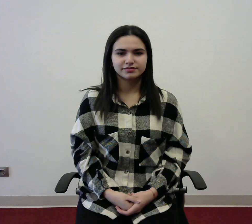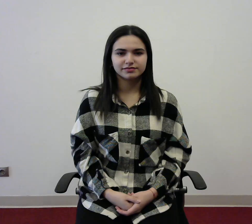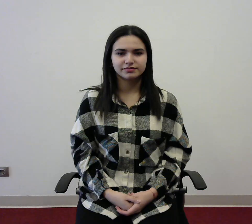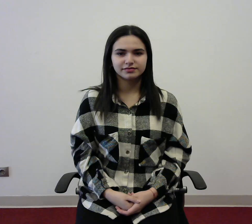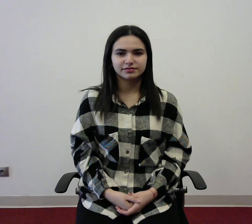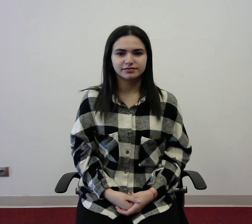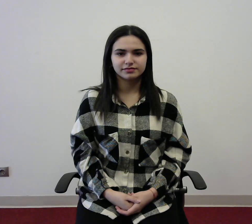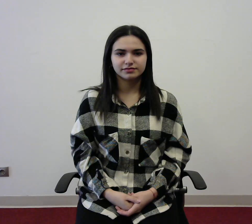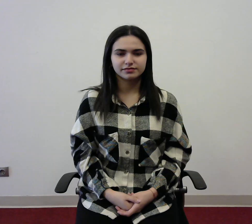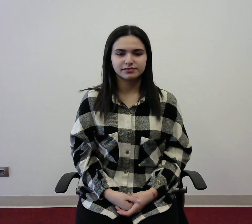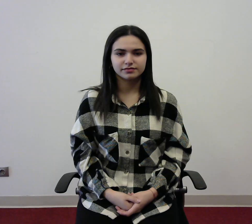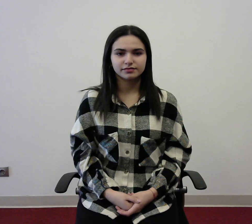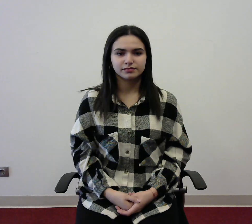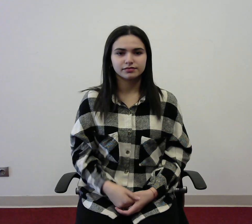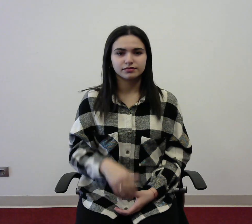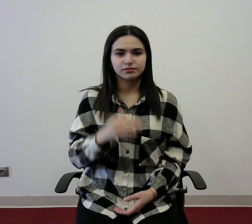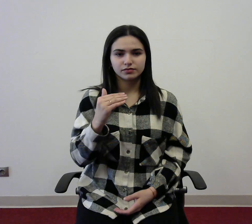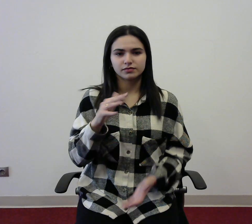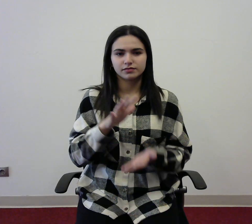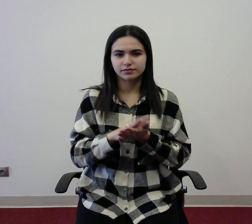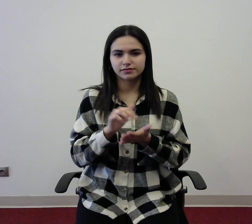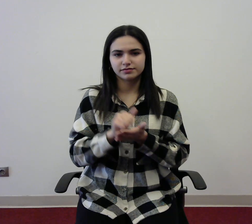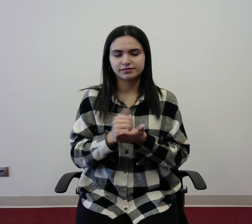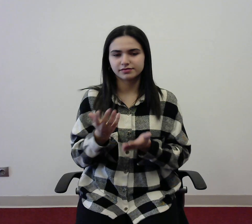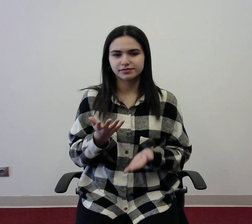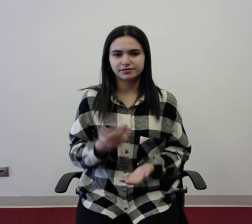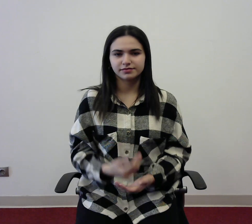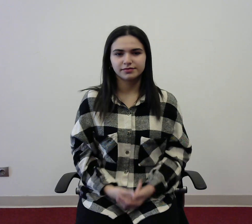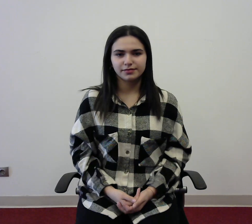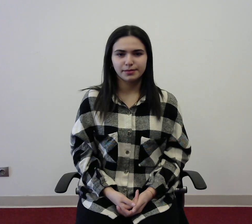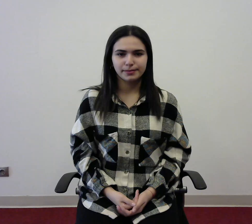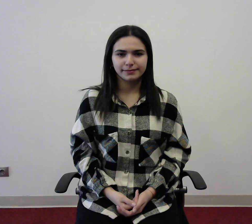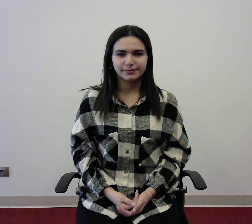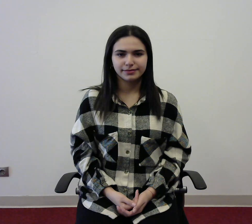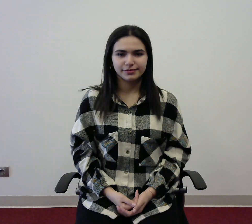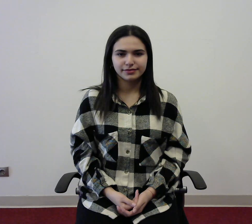Sənin ləqəbin nədir?